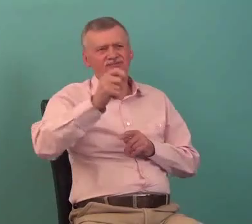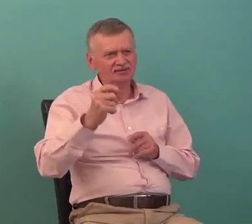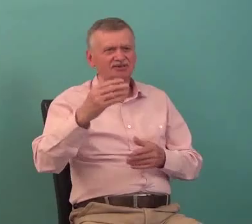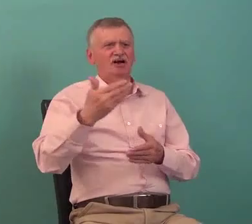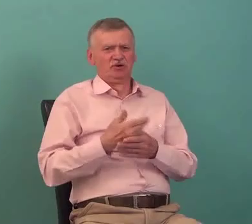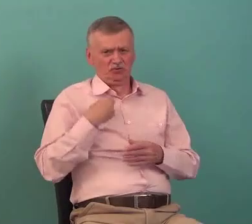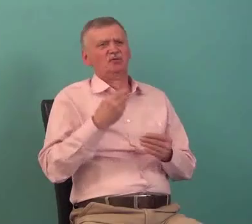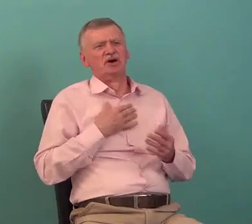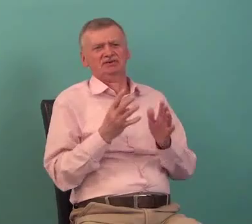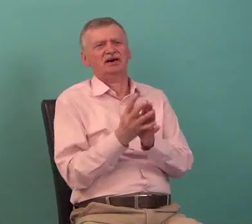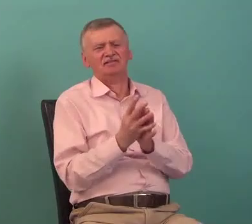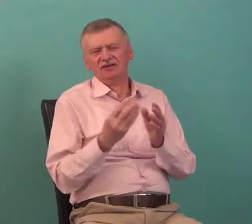Ja mam urodziny dziewiętnastego lutego.